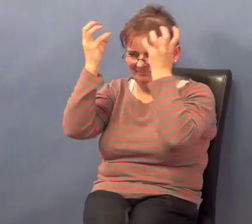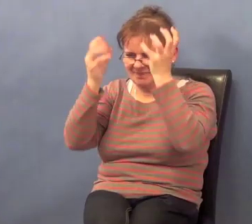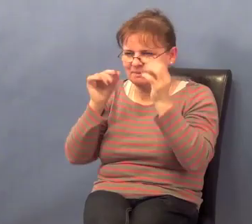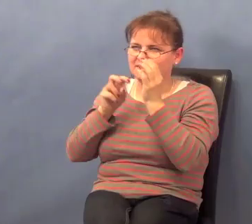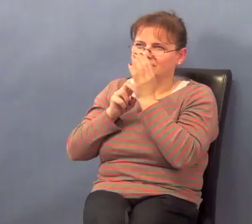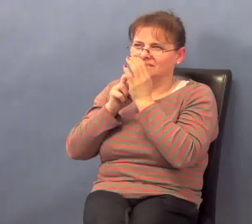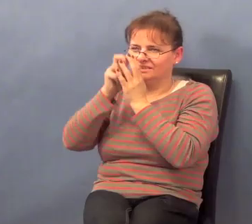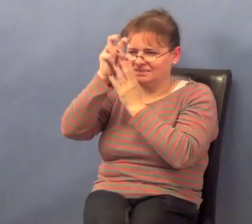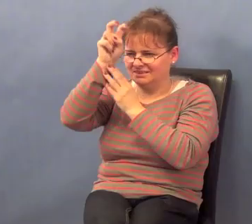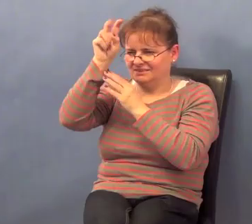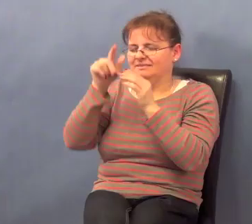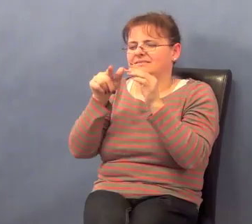Pan wchodzi na drzewo.